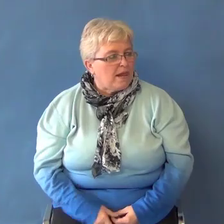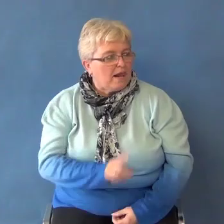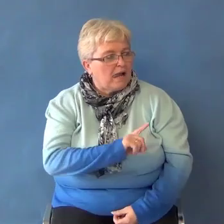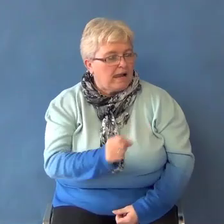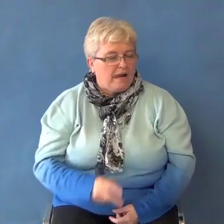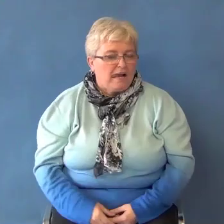Nie...